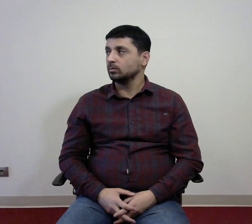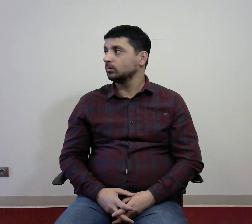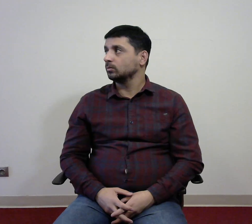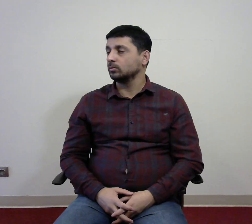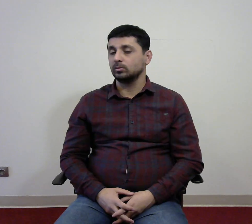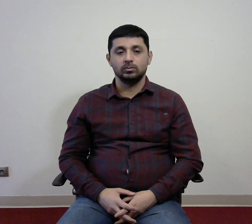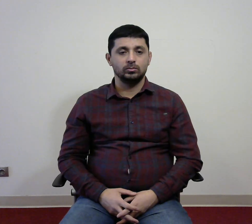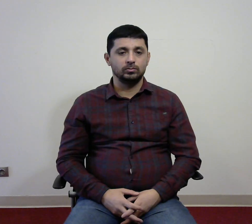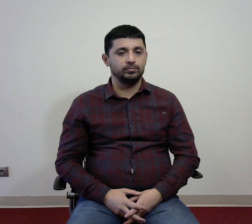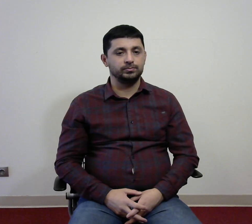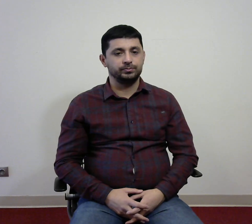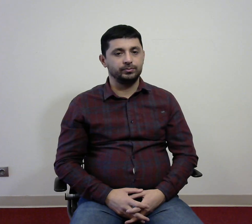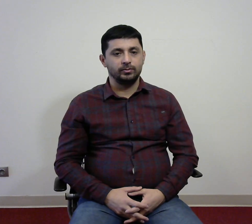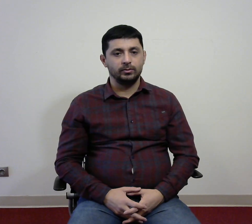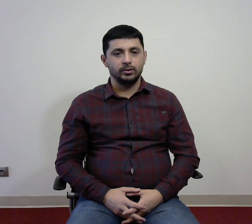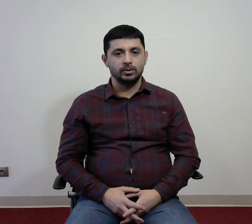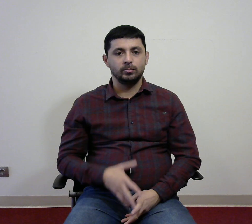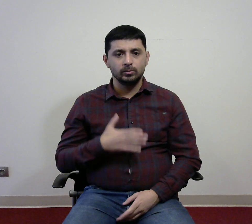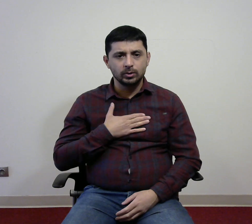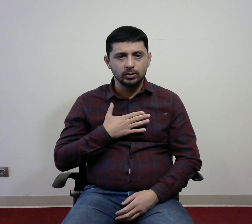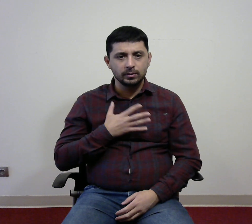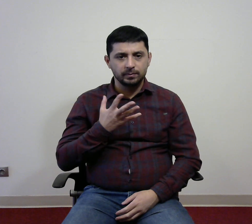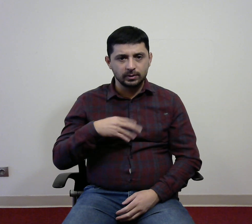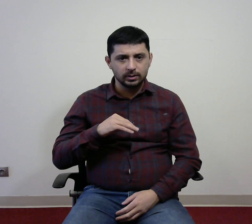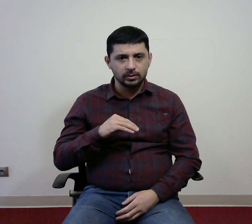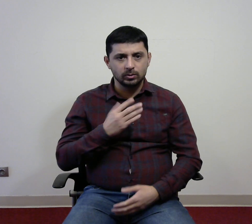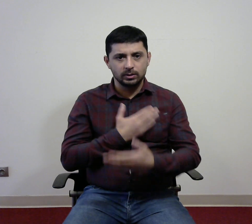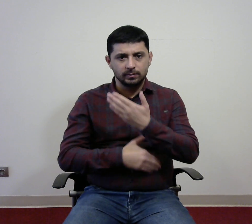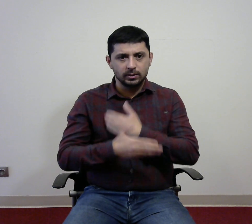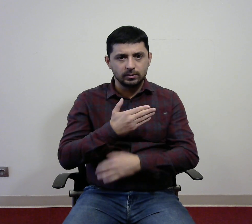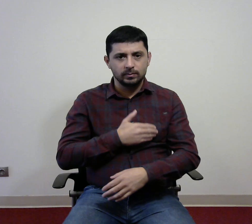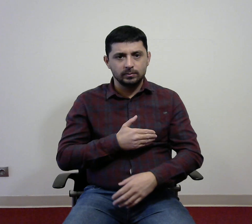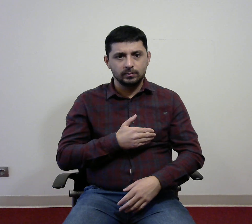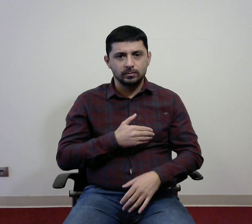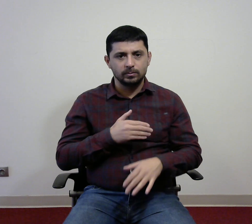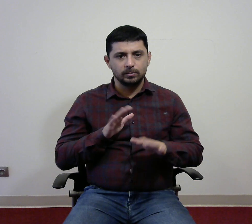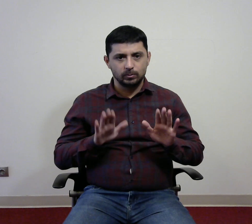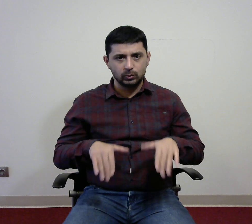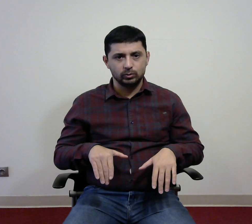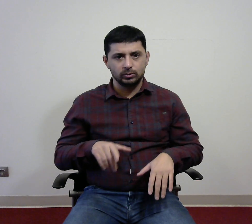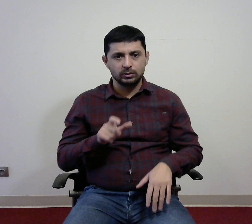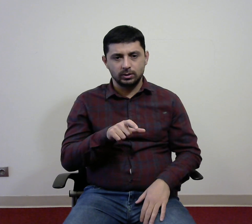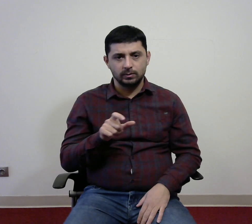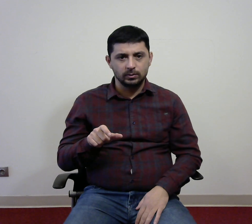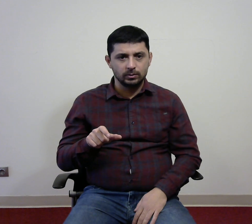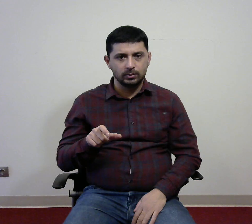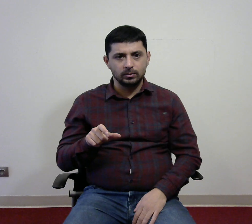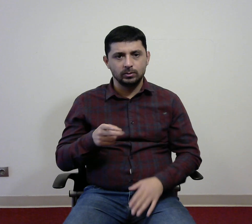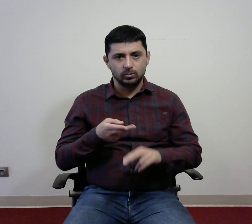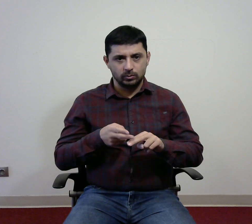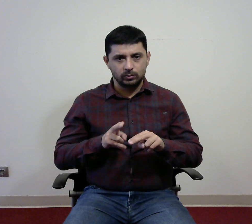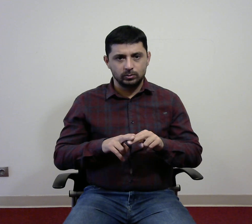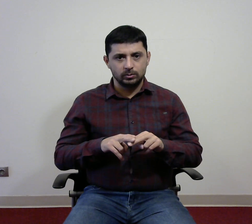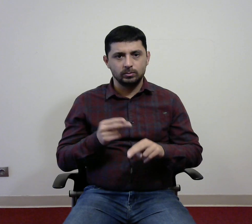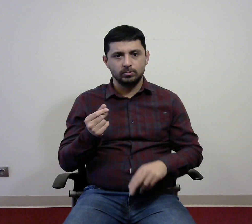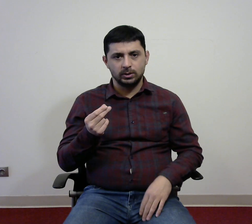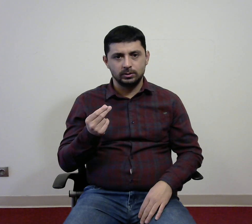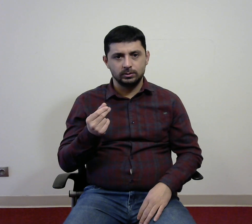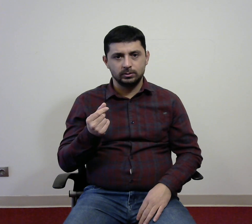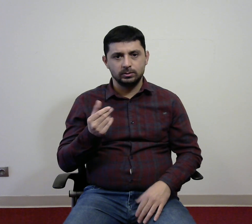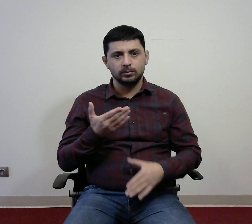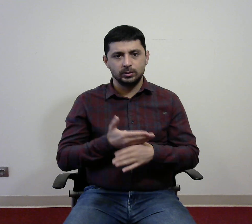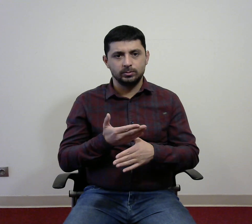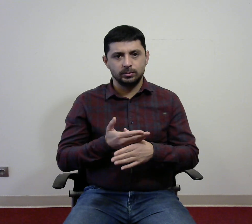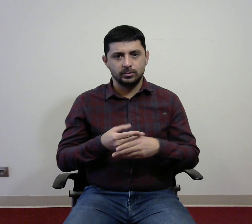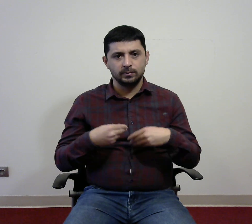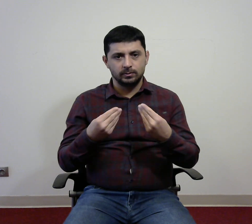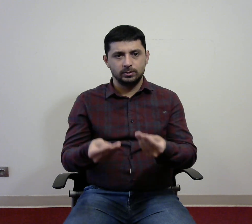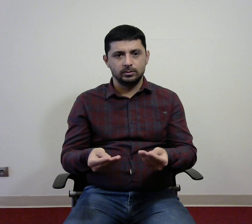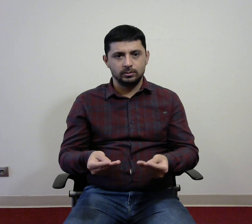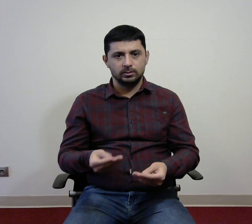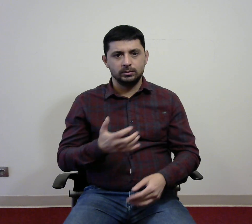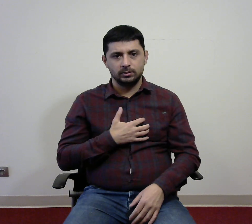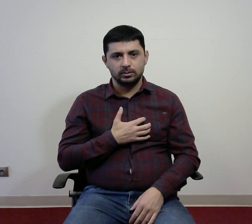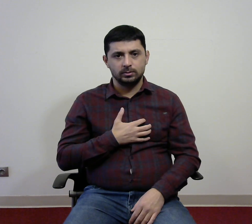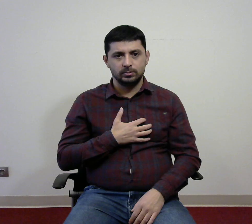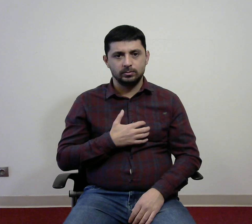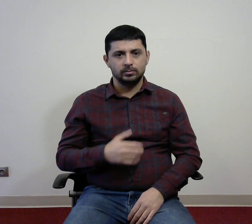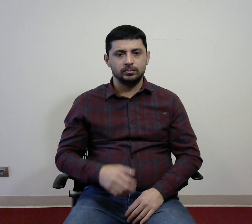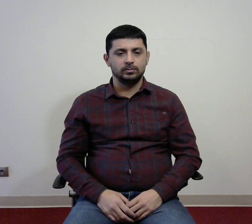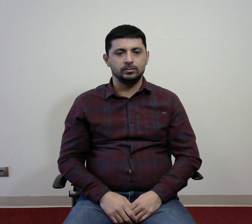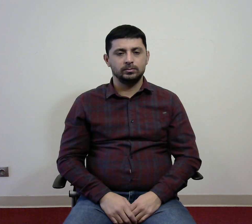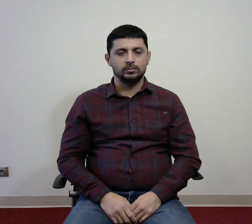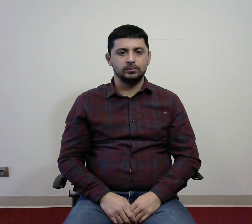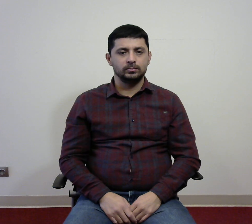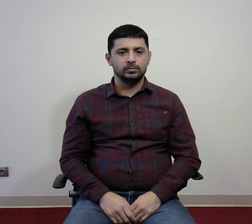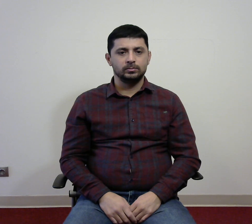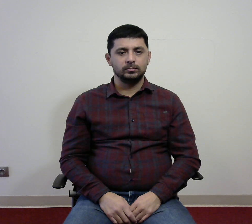Biz əlilliyi olan şəxslər üçün pul yardım vermək istəyirik